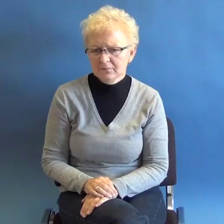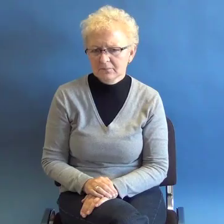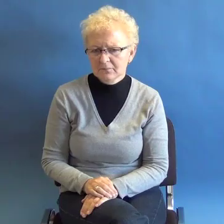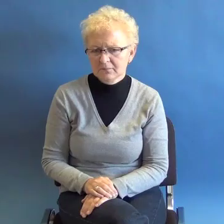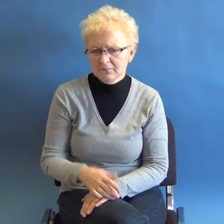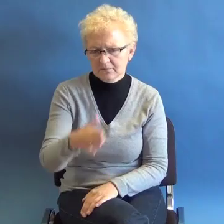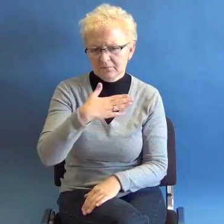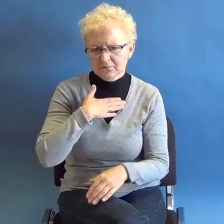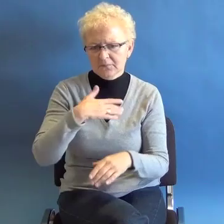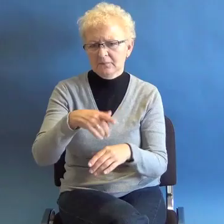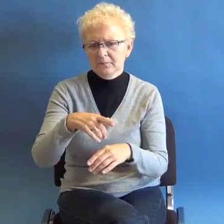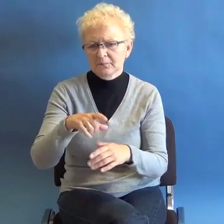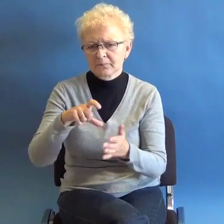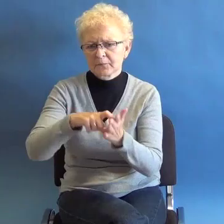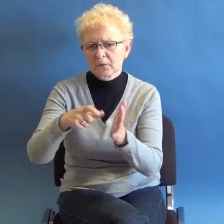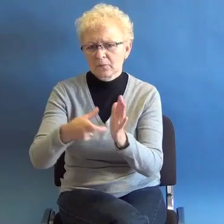Mam pokój.